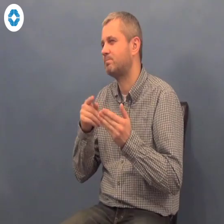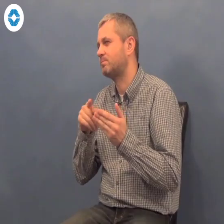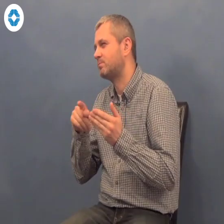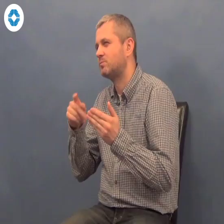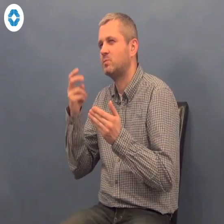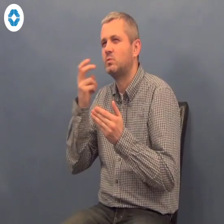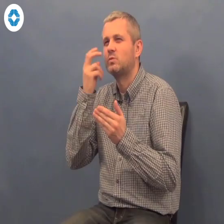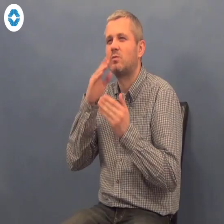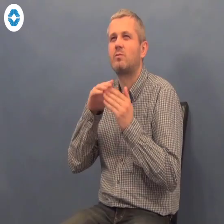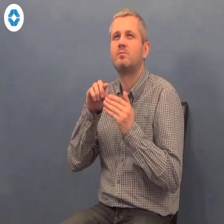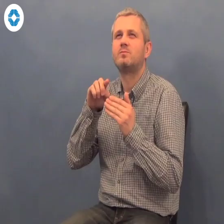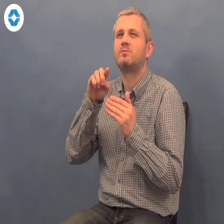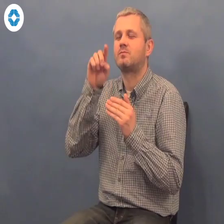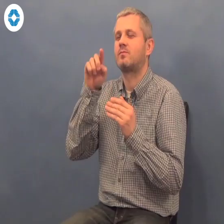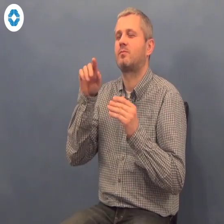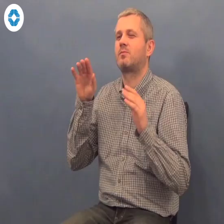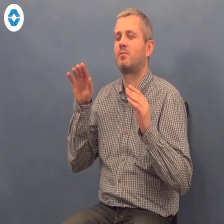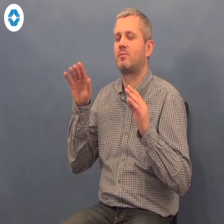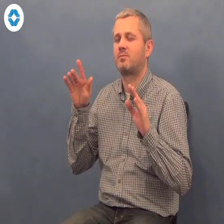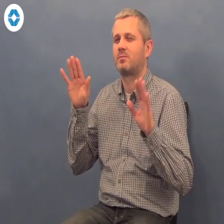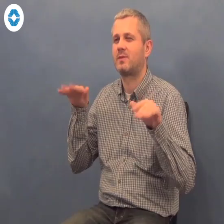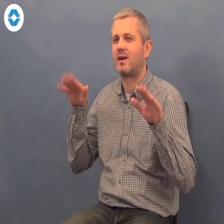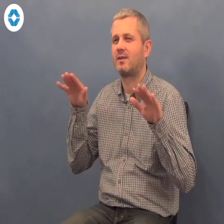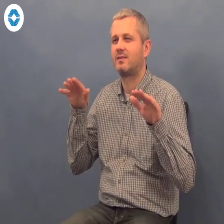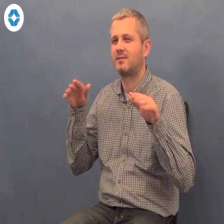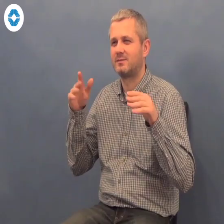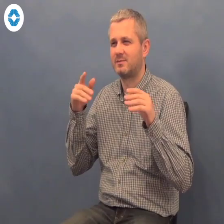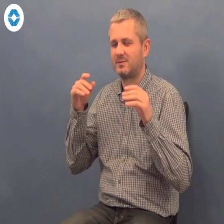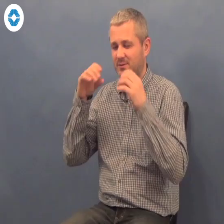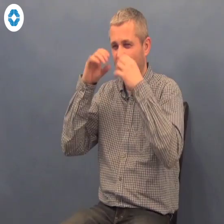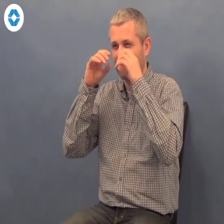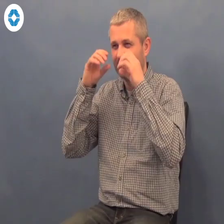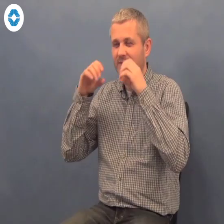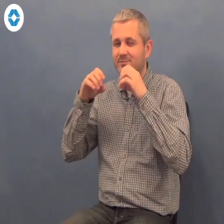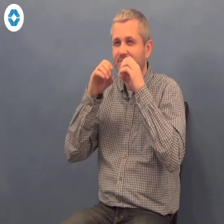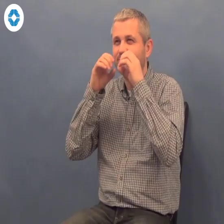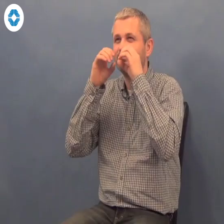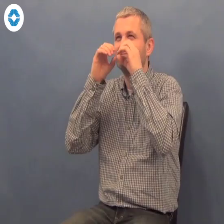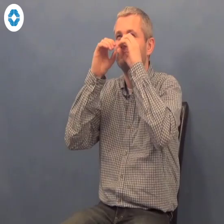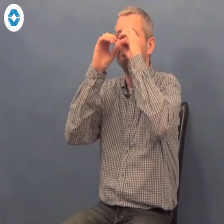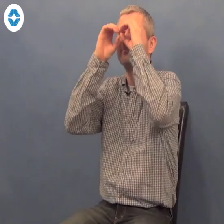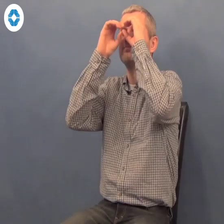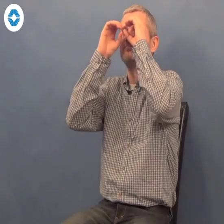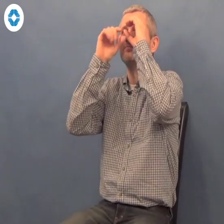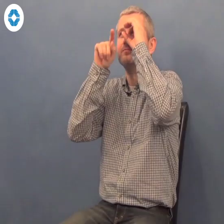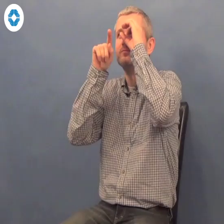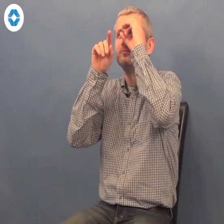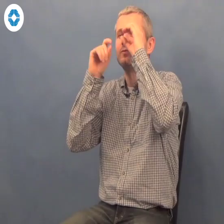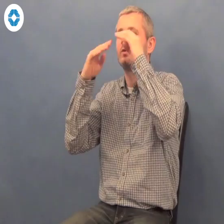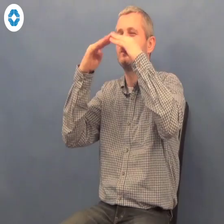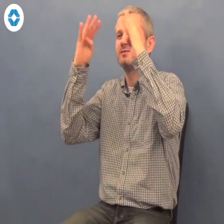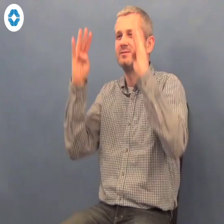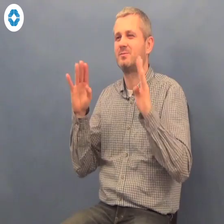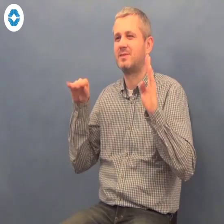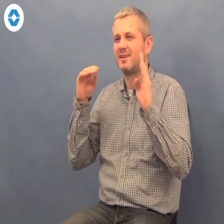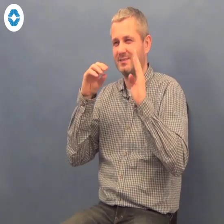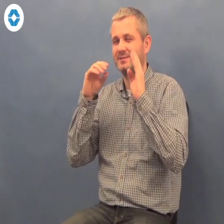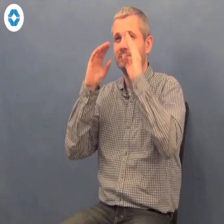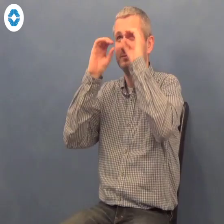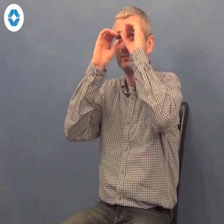Szuka, szuka - jest wysoki dom i patrzy przez lornetkę. Patrzy w górę, o tam jest ptak w klatce.